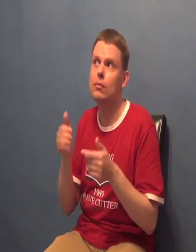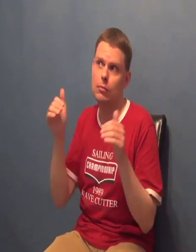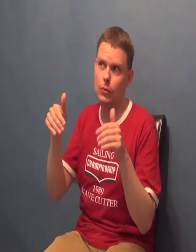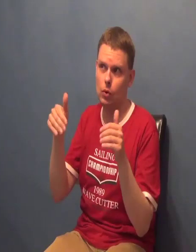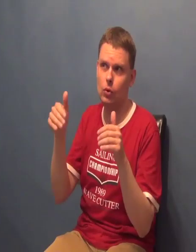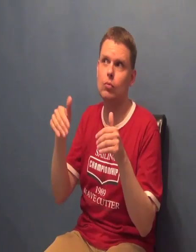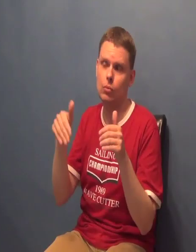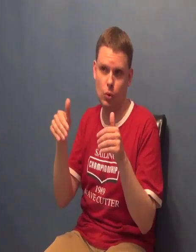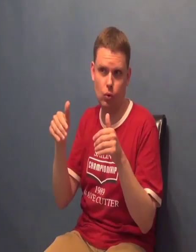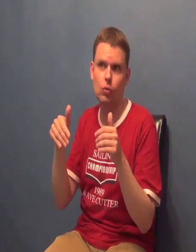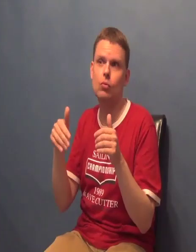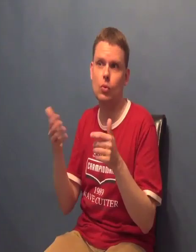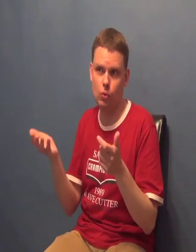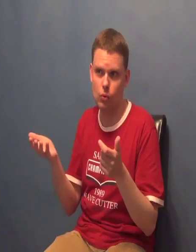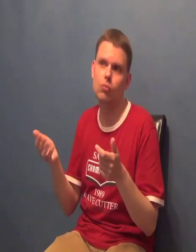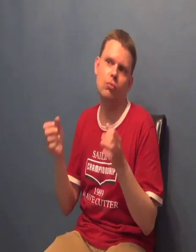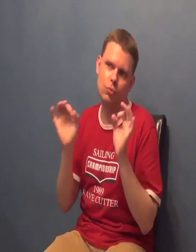Może być, może być.